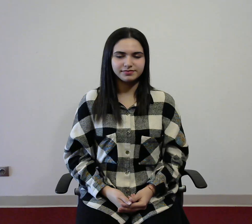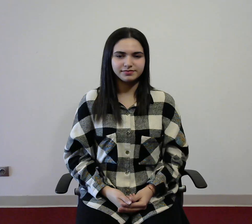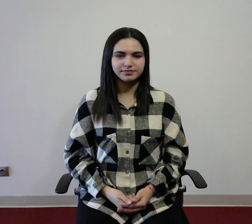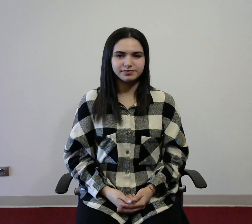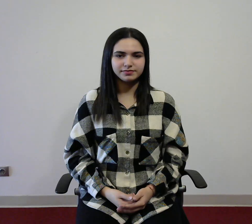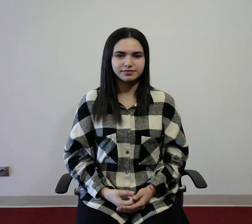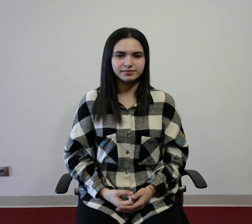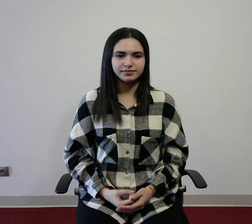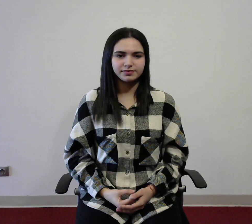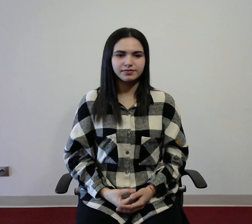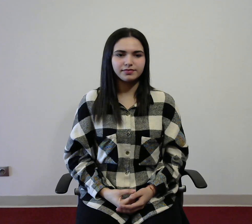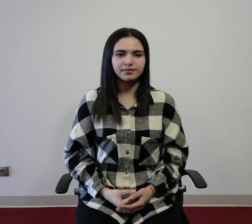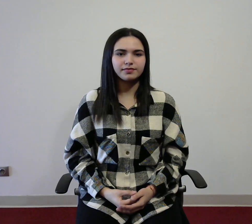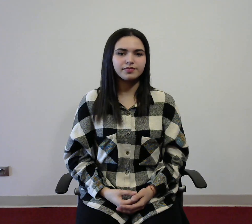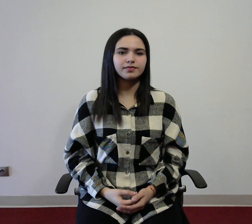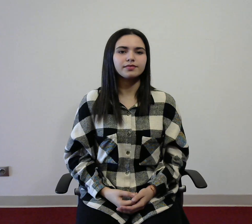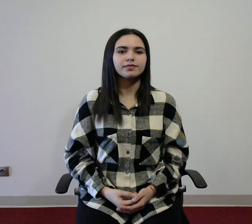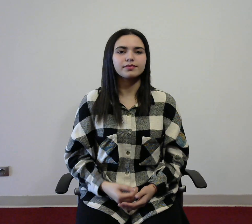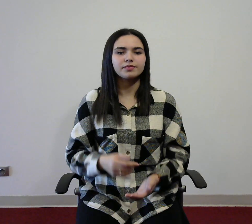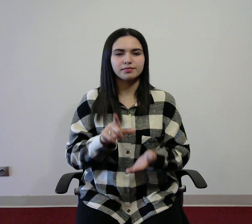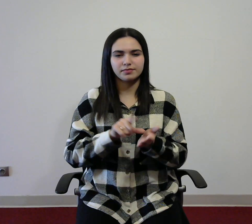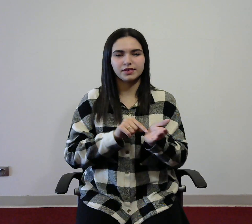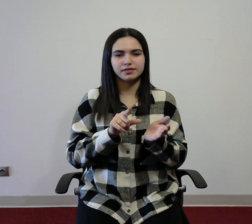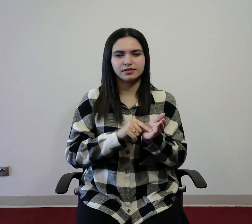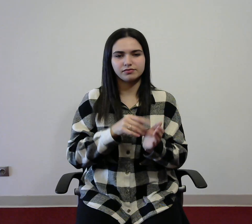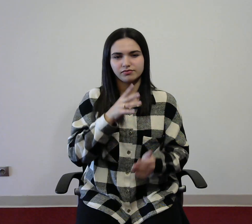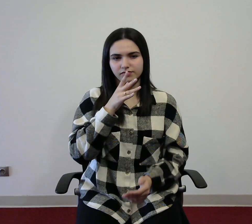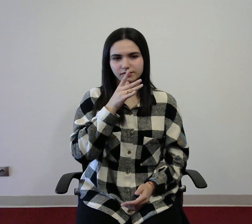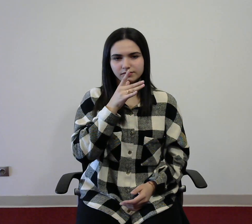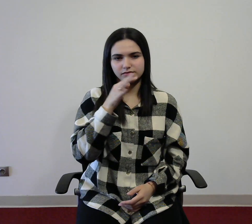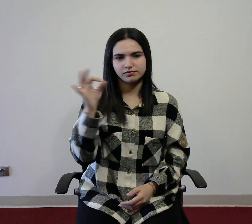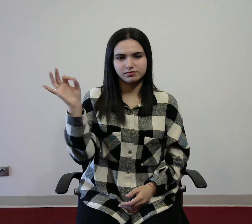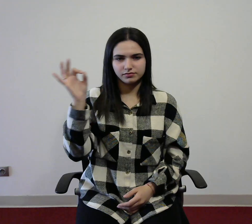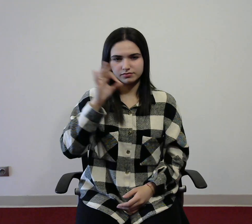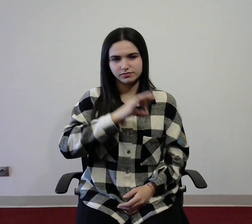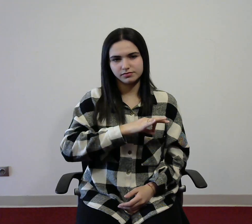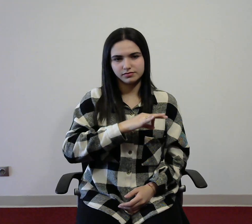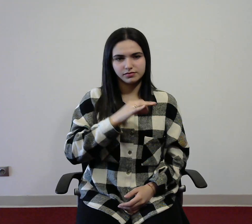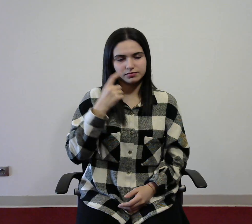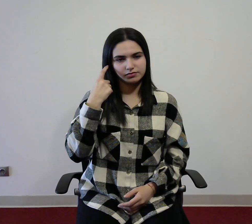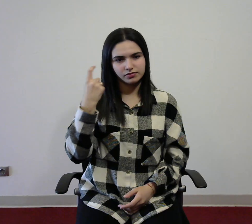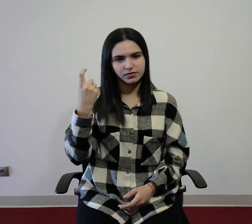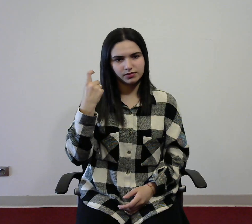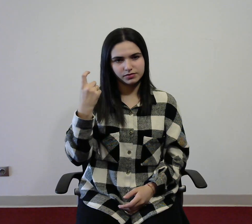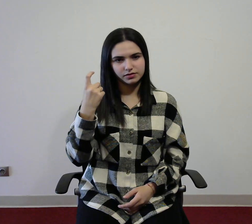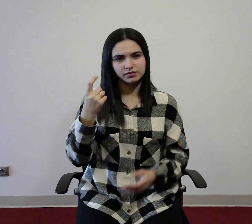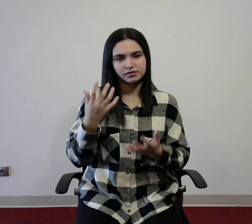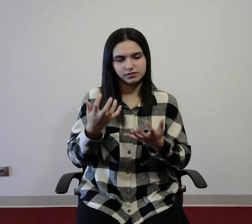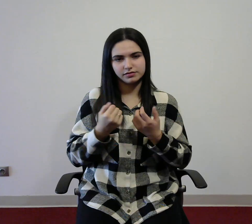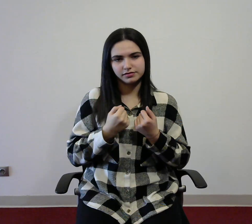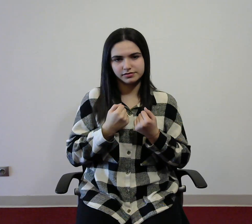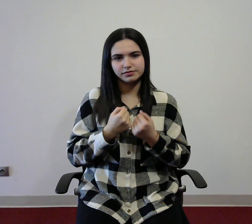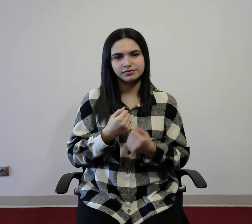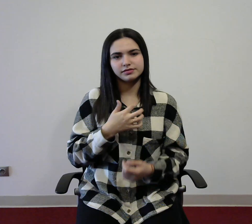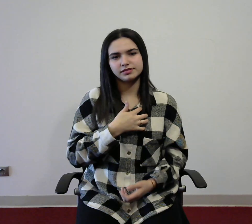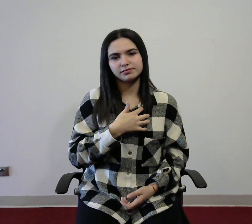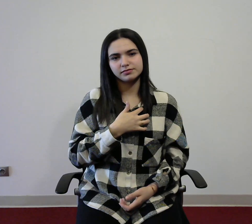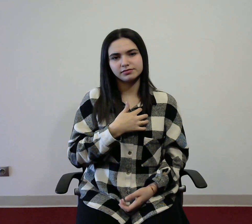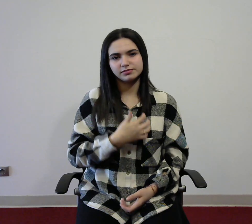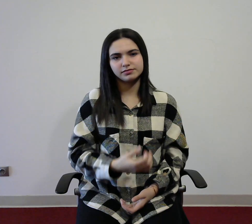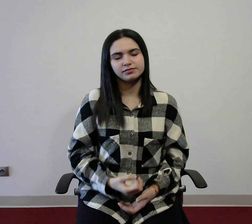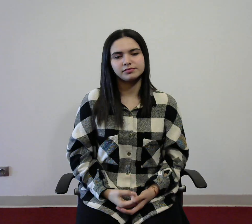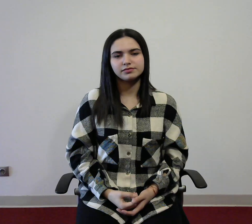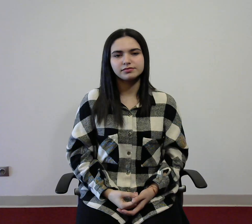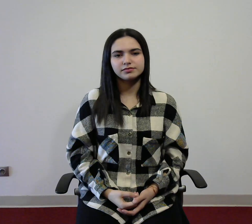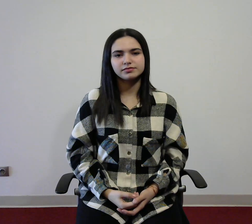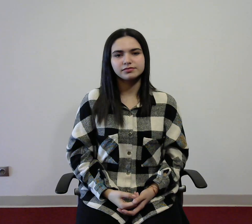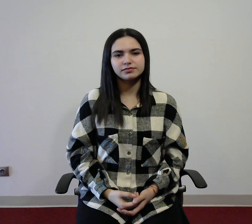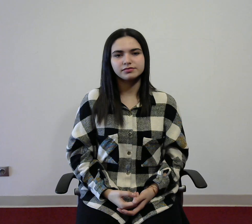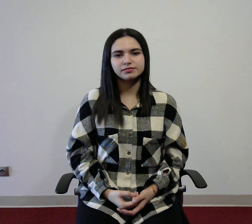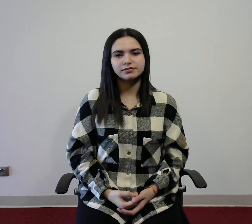Pensiya yaşı haqqında məlumat almaq istəyirəm